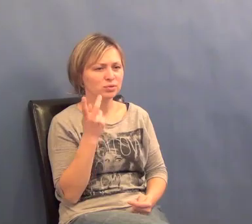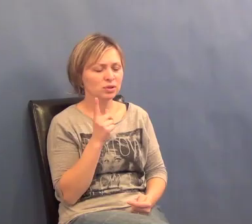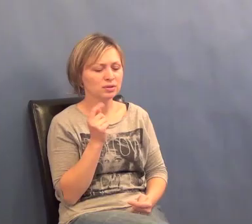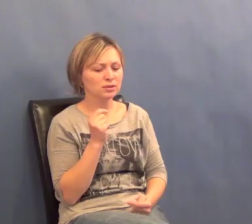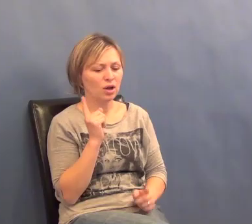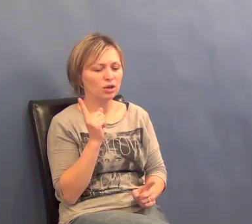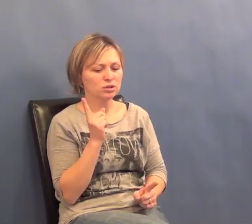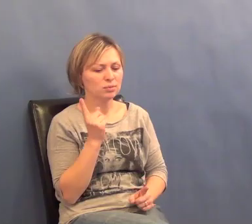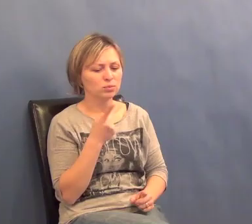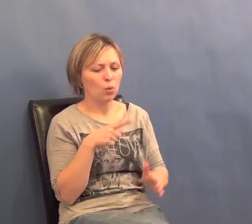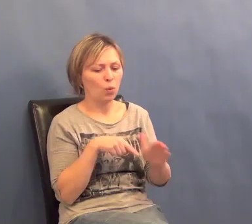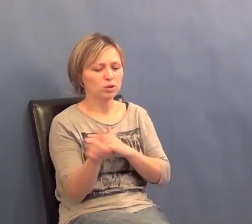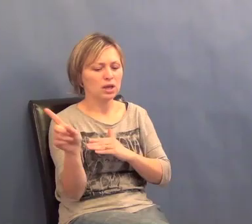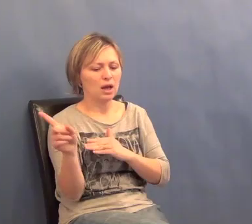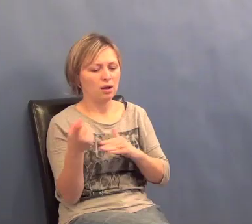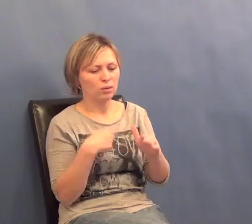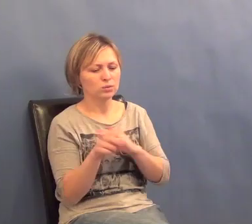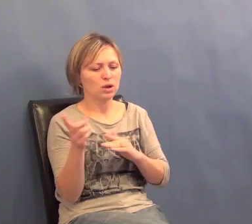Ostrzega i trzeba uciec.